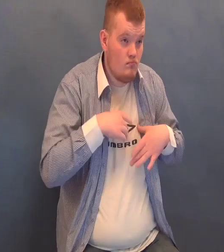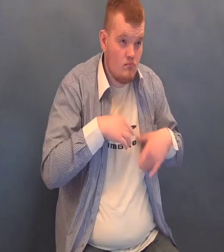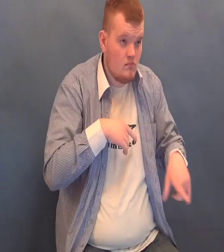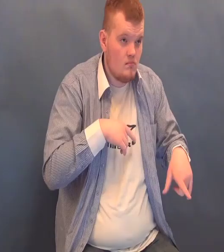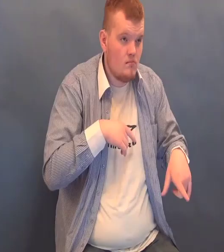Czym jesteś zajęty?